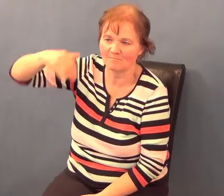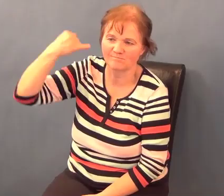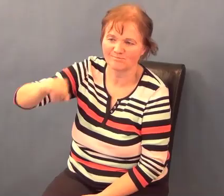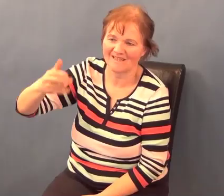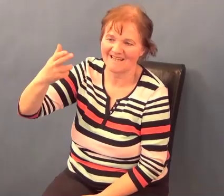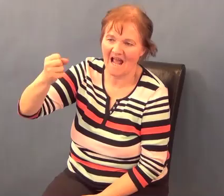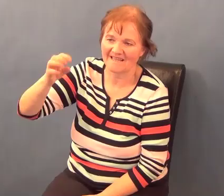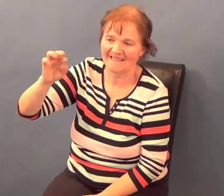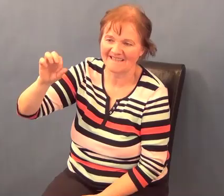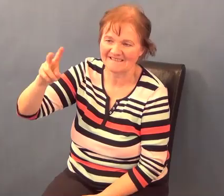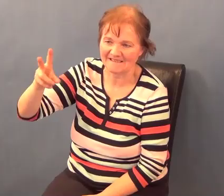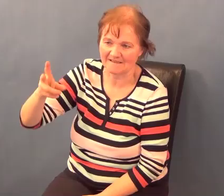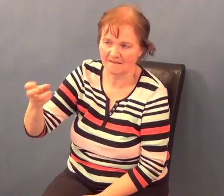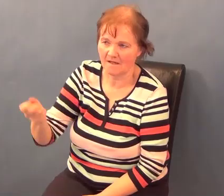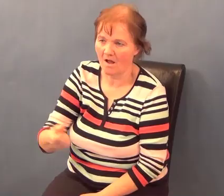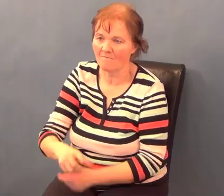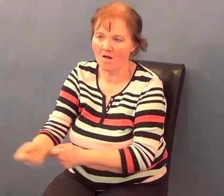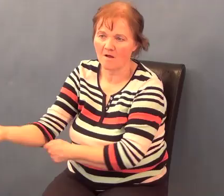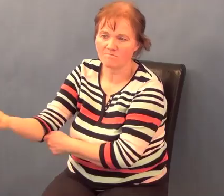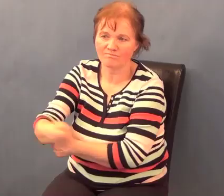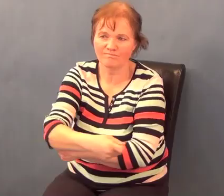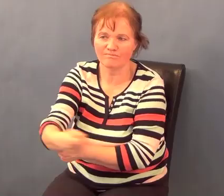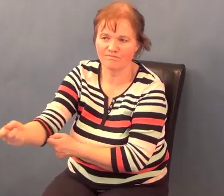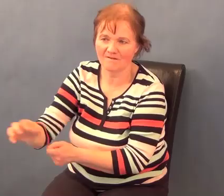Błąd natrysku wody.